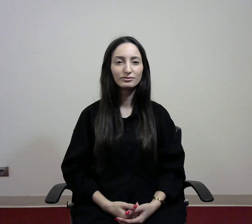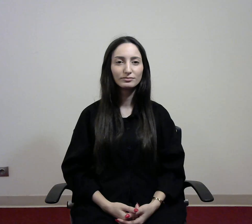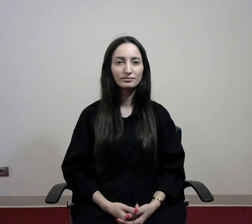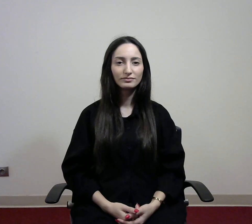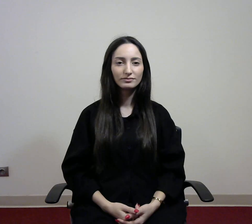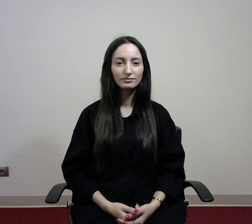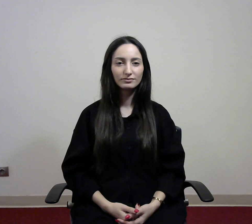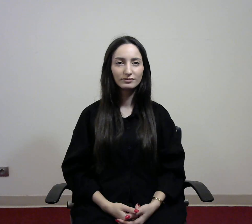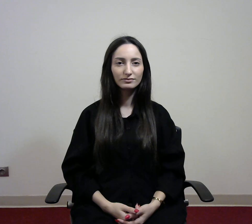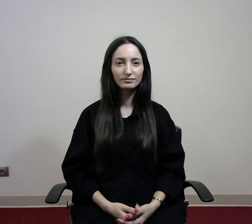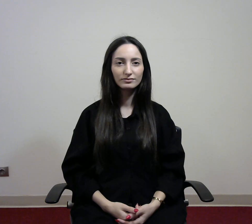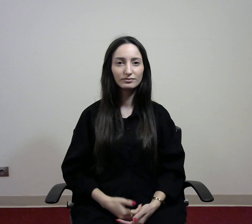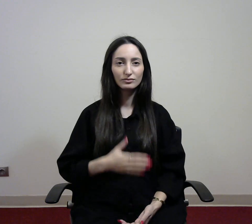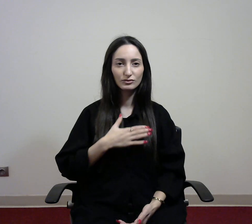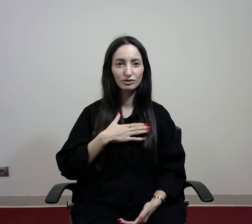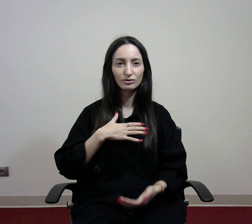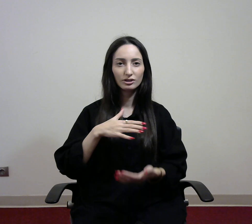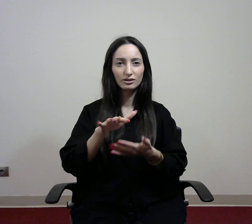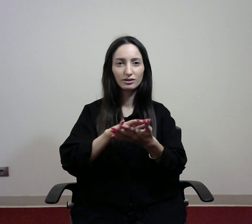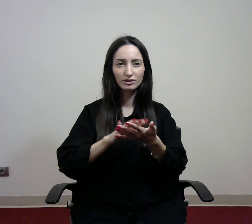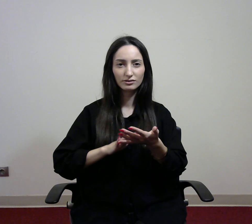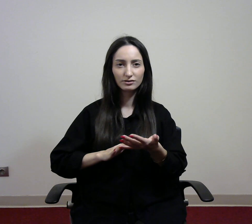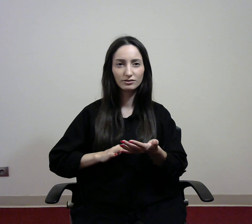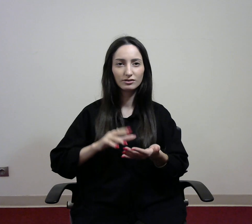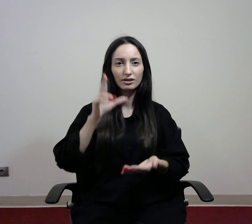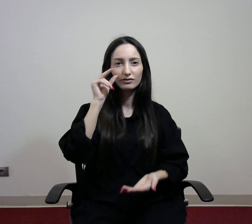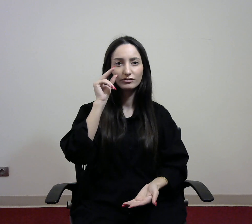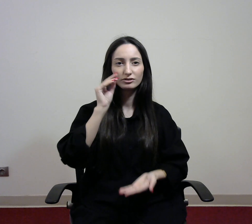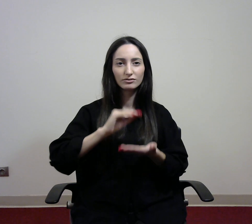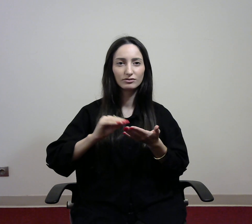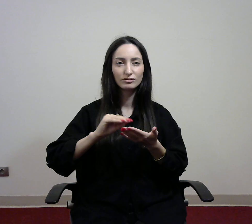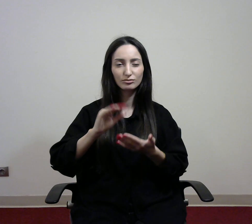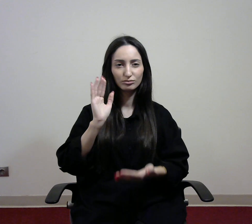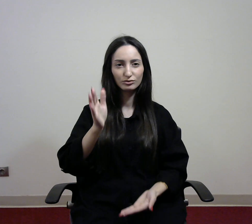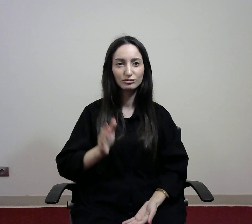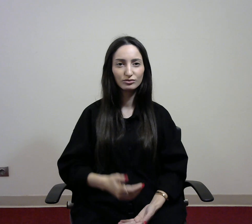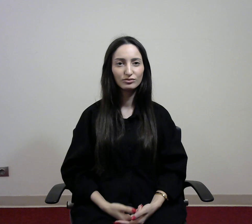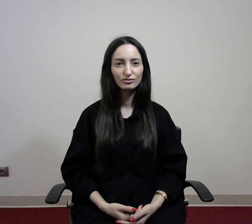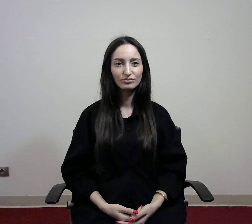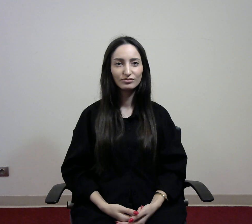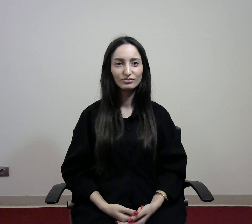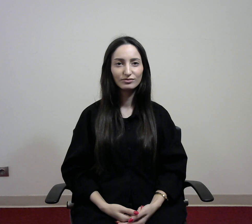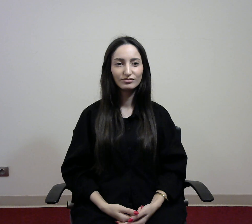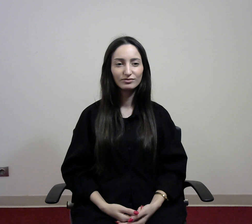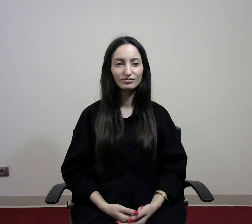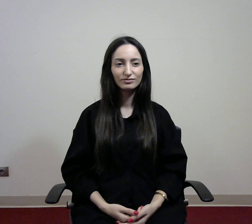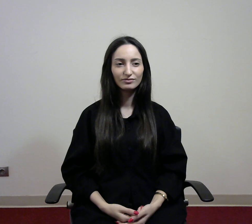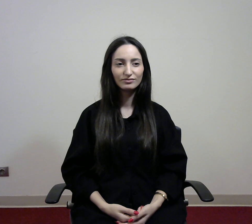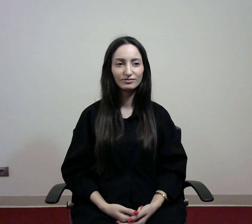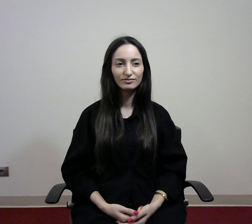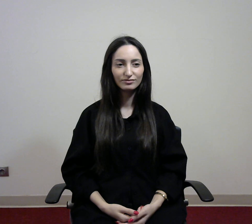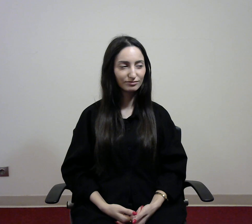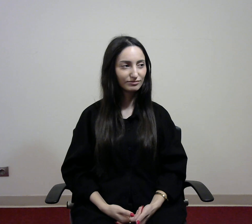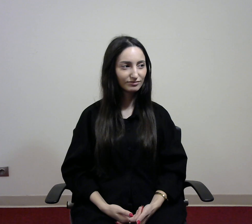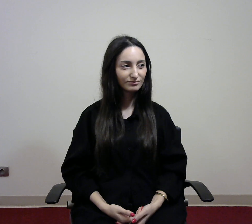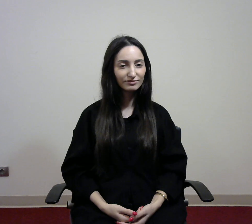Mən ərizəni nə vaxt yazmalıyam?